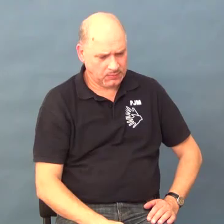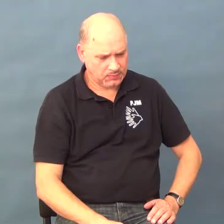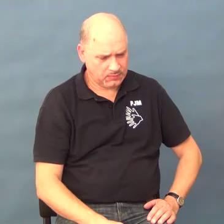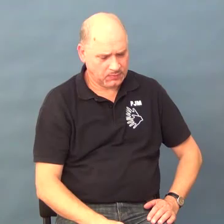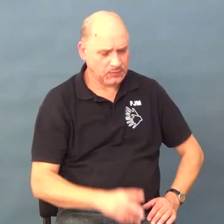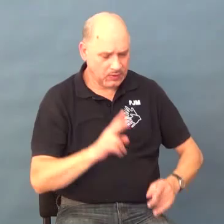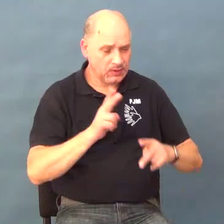Kiedy termin...